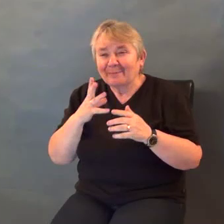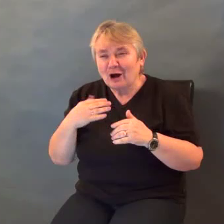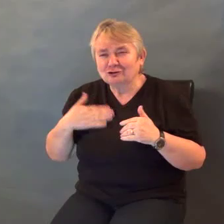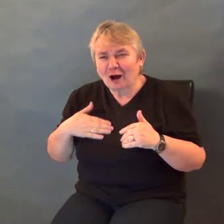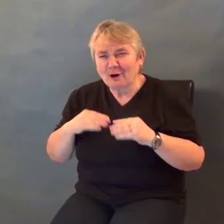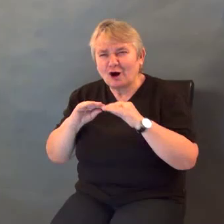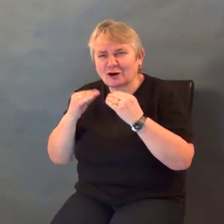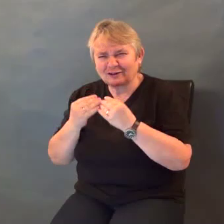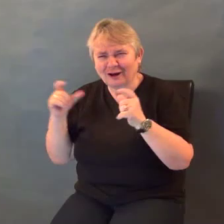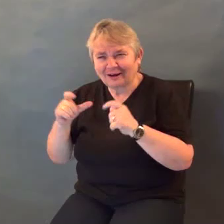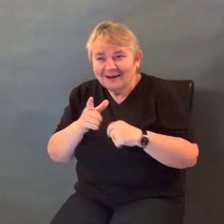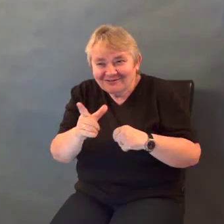Bo w sobotę jest impreza rodzinna.